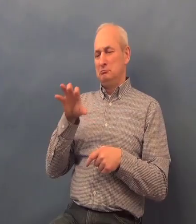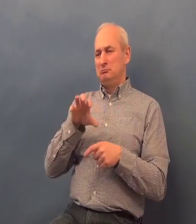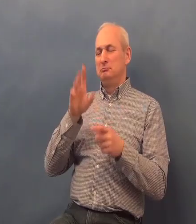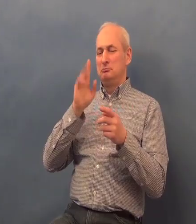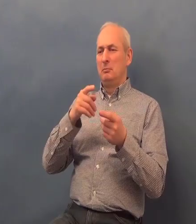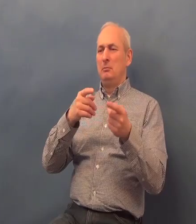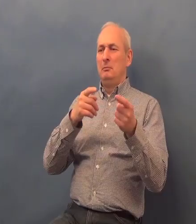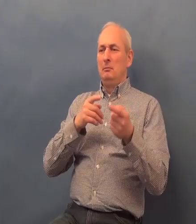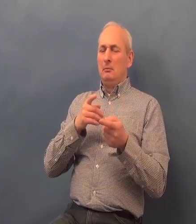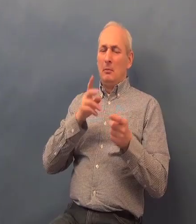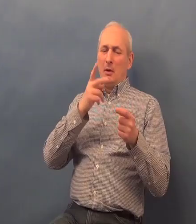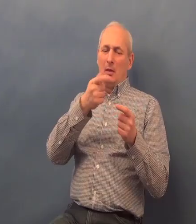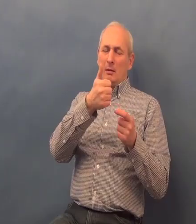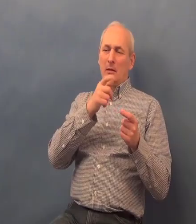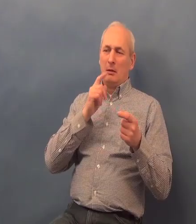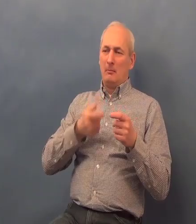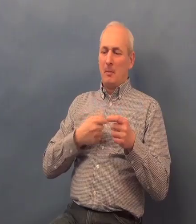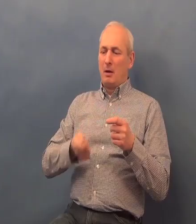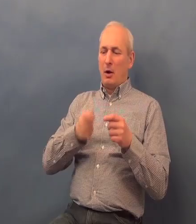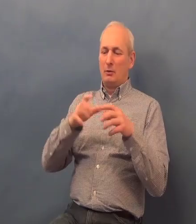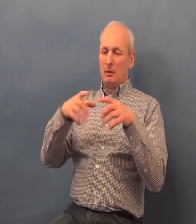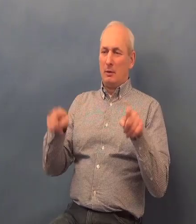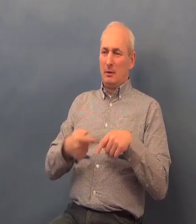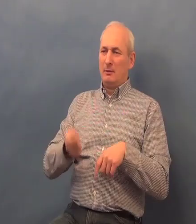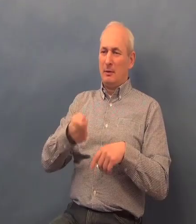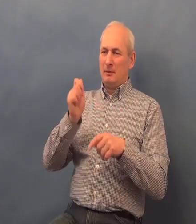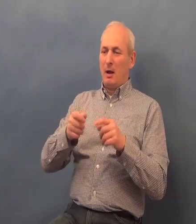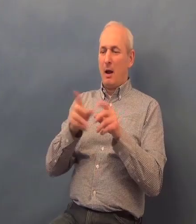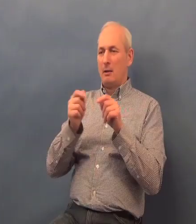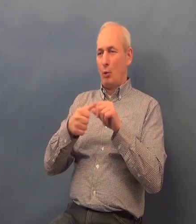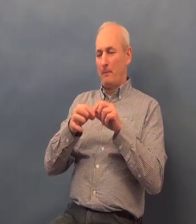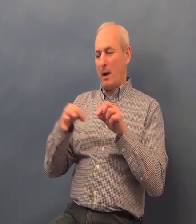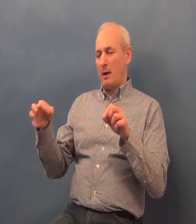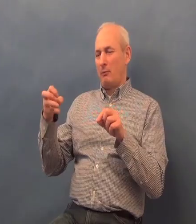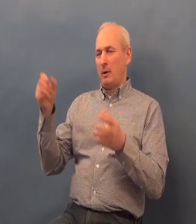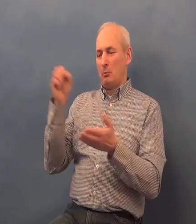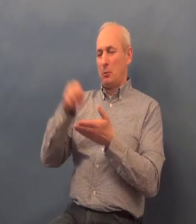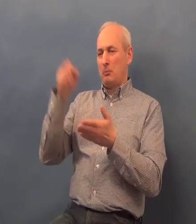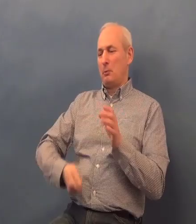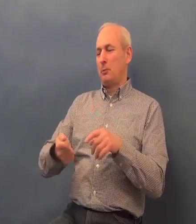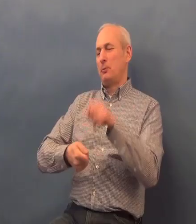Jeden z nich trzyma w ręce rakietkę i odbija nią piłeczkę pingpongową, piłeczka przyczepioną jest do rakietki gumowym sznurkiem.